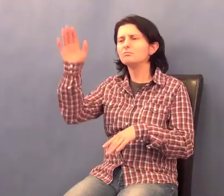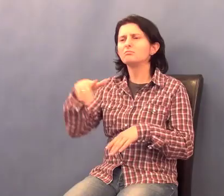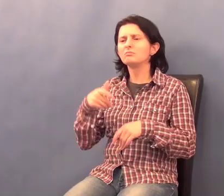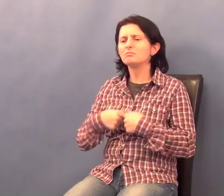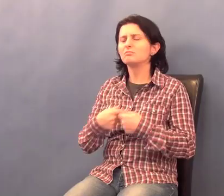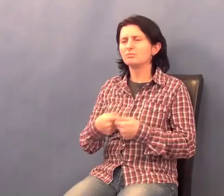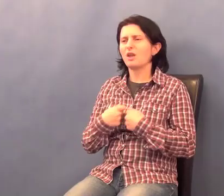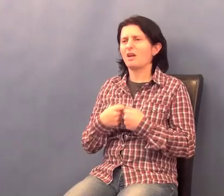Sprzedawać.